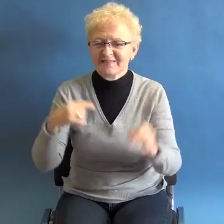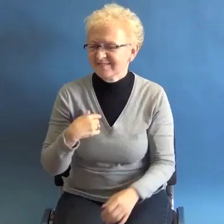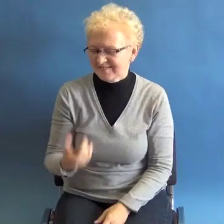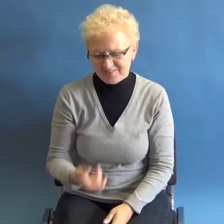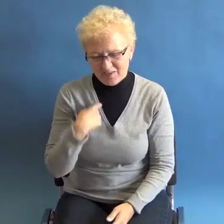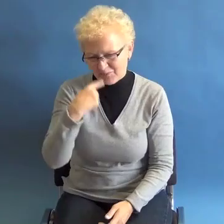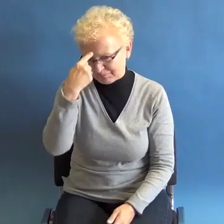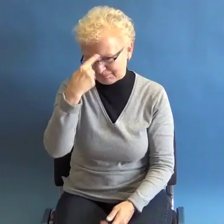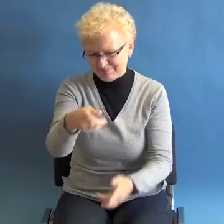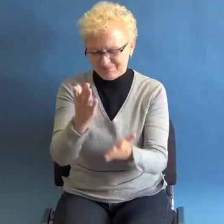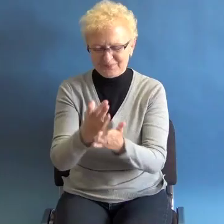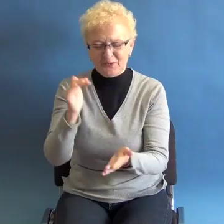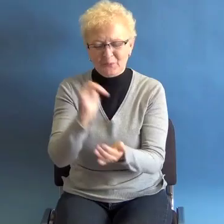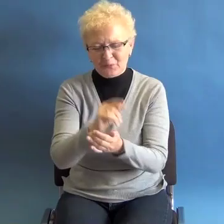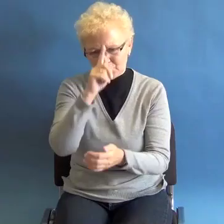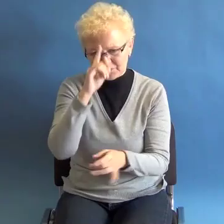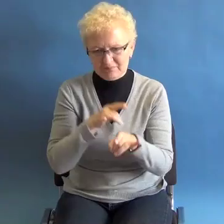Myślę, że ludzie biegają na skróty.